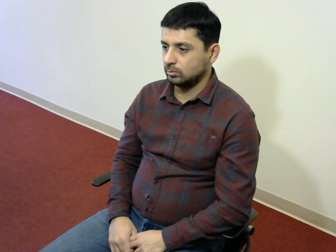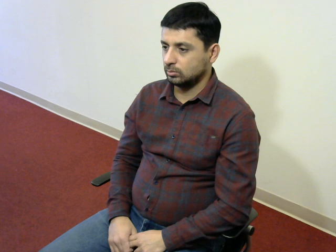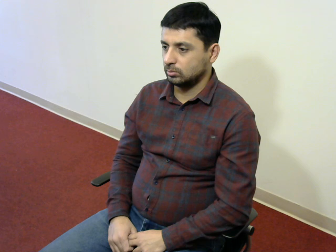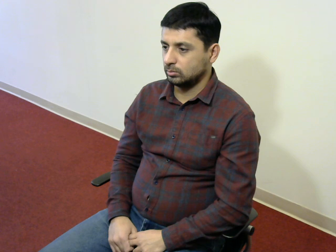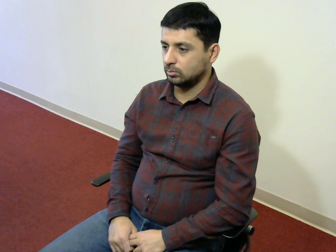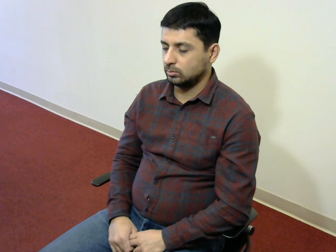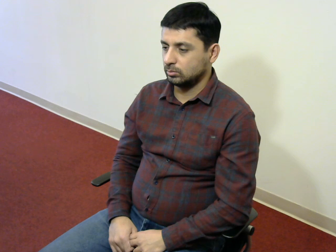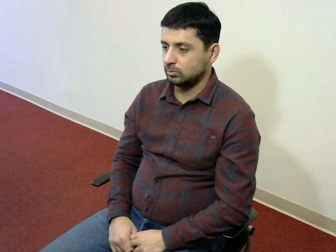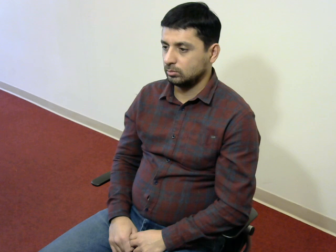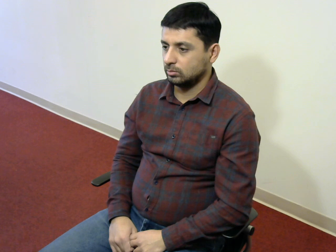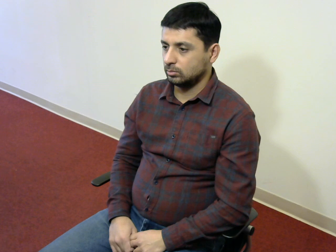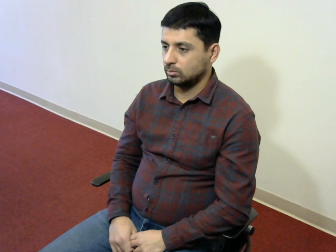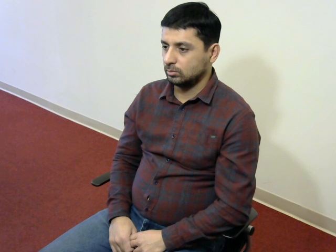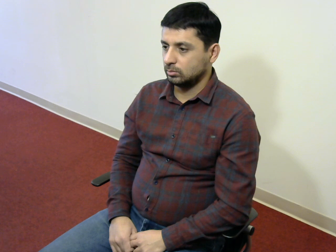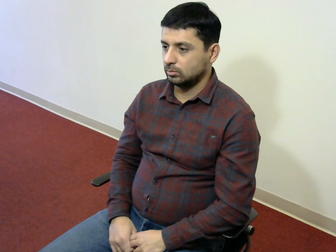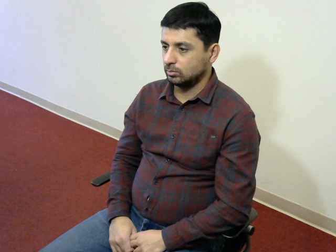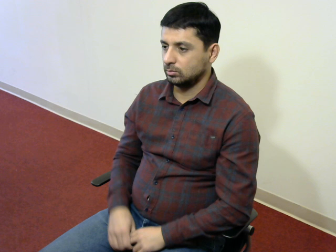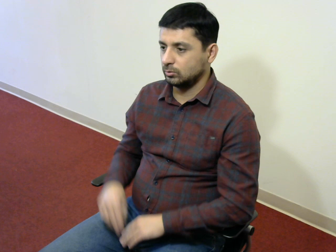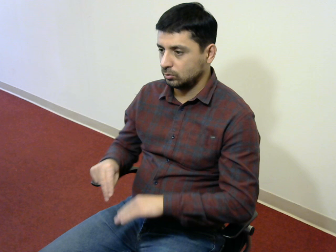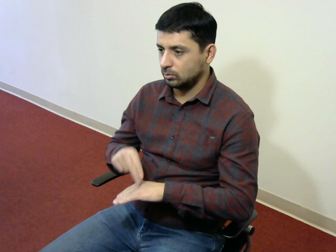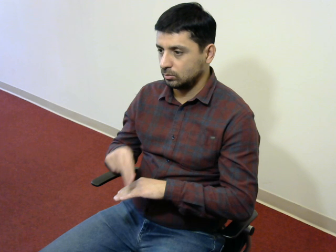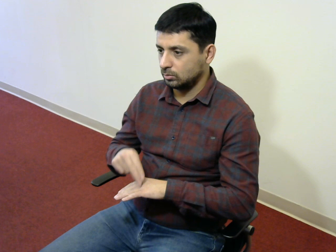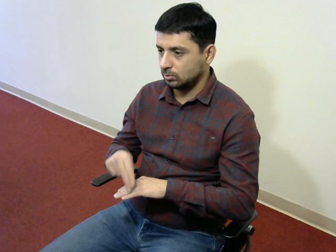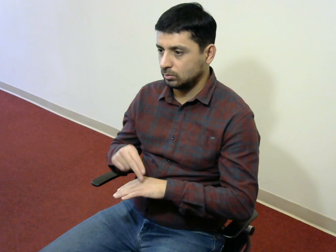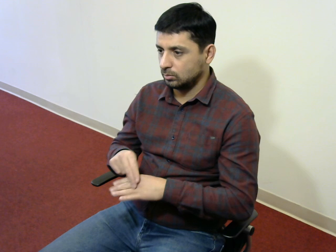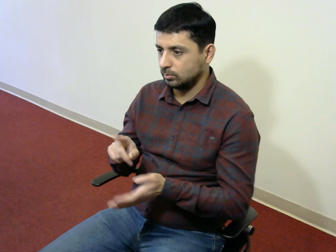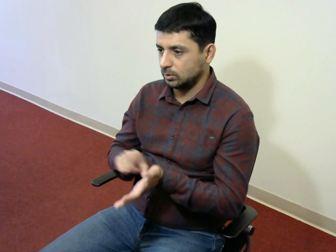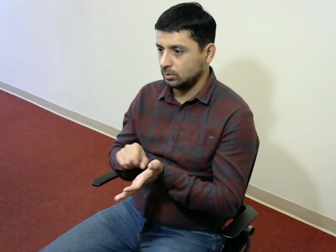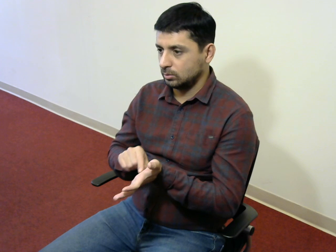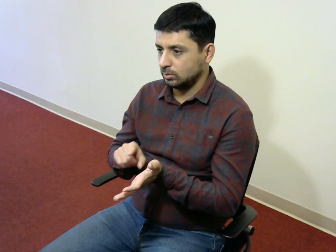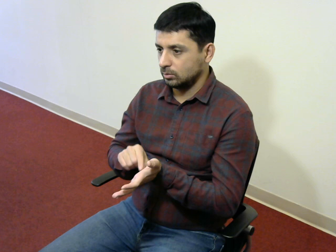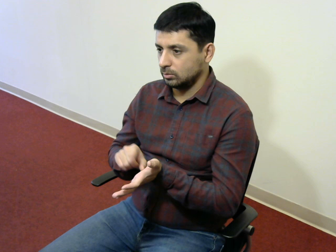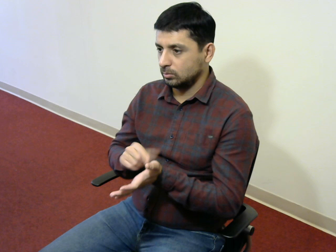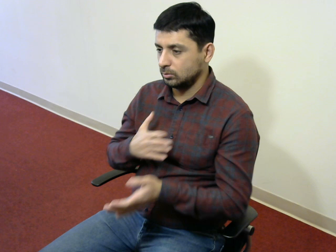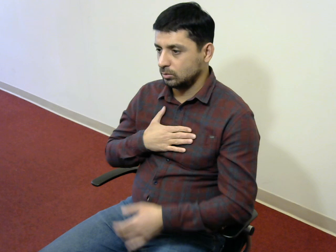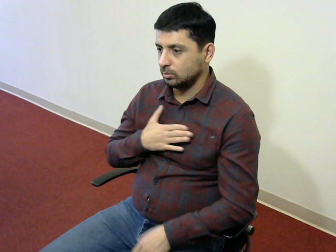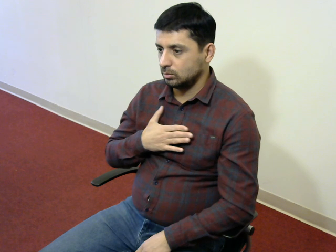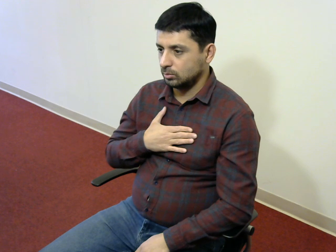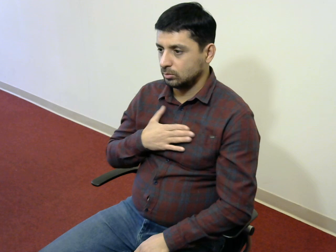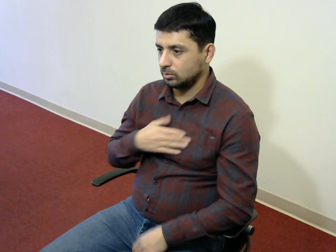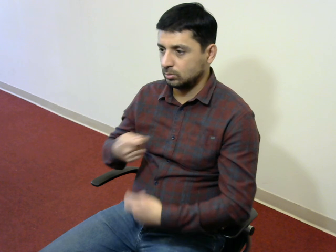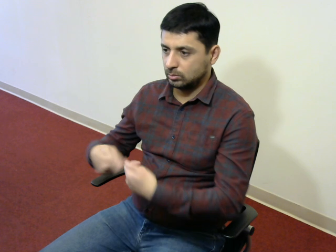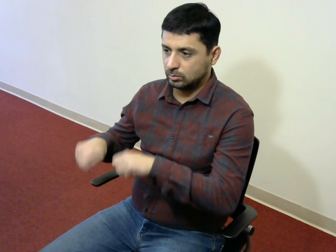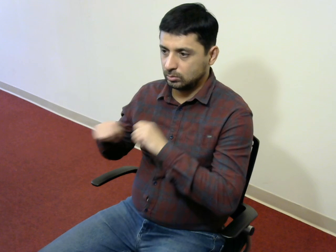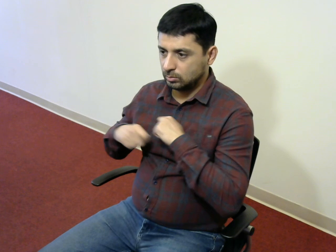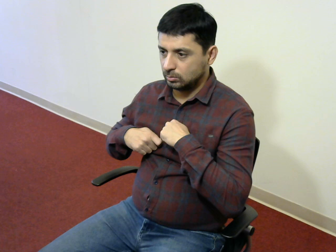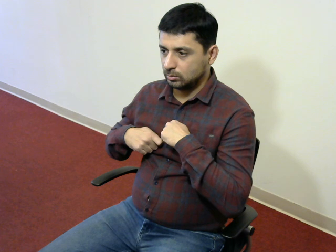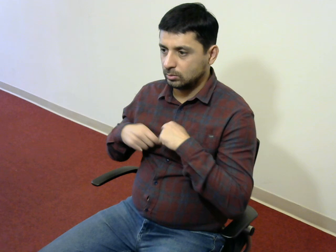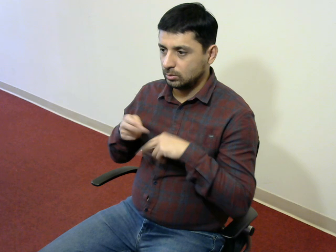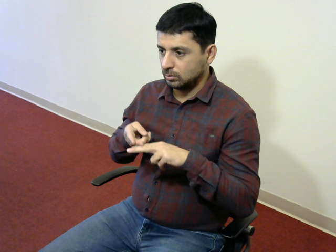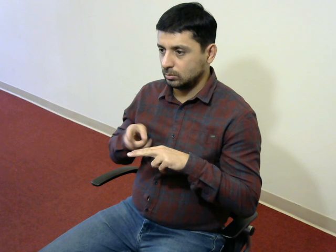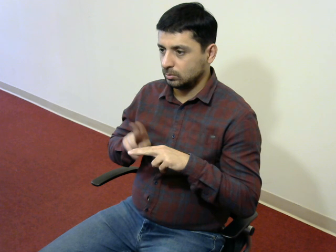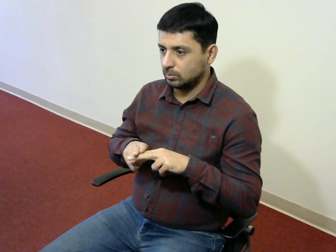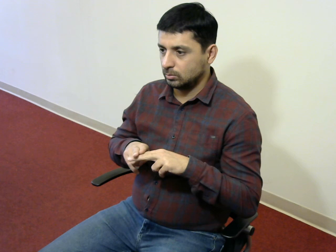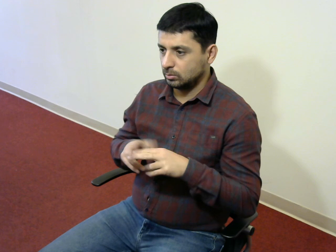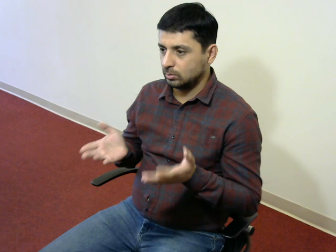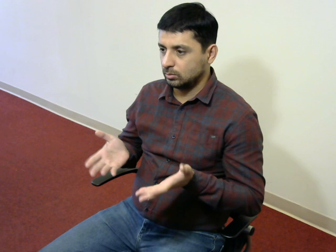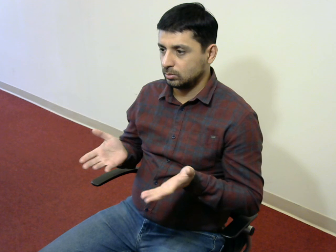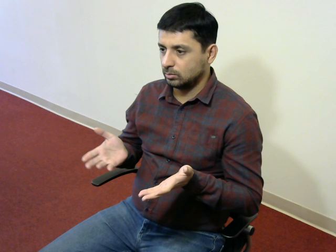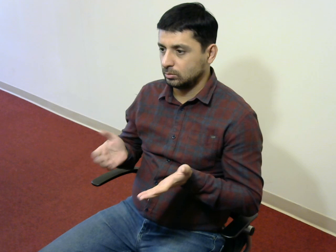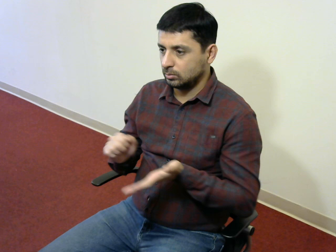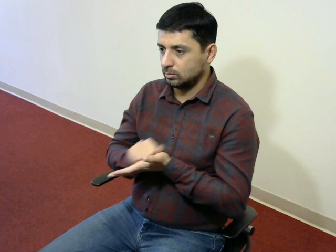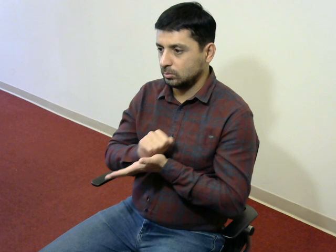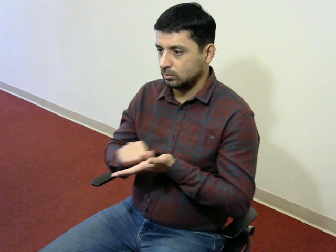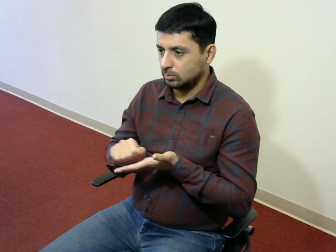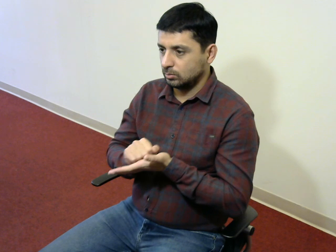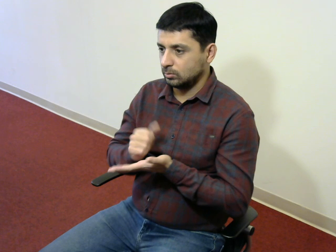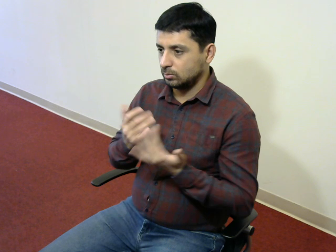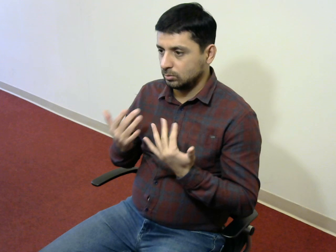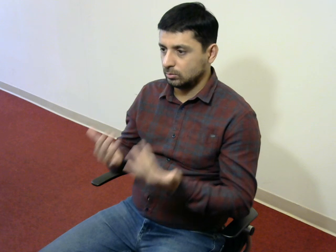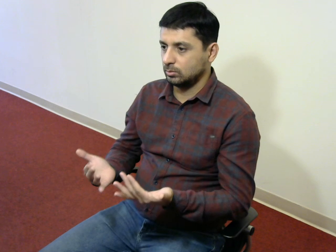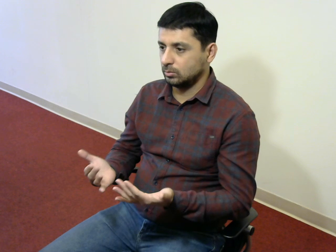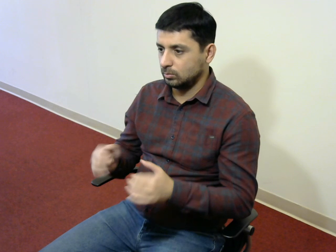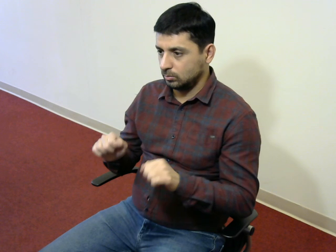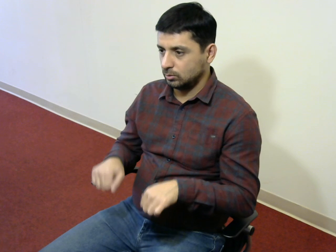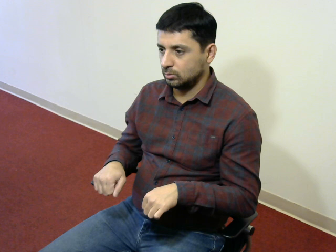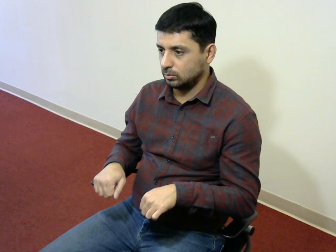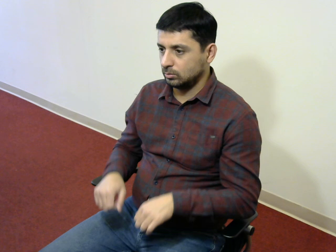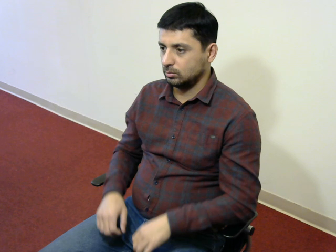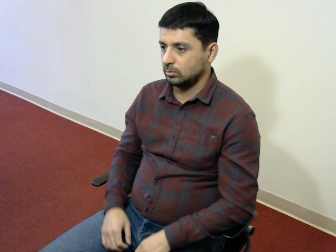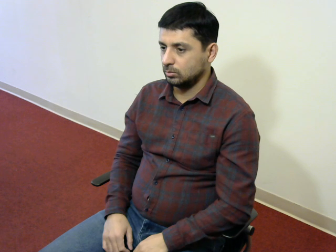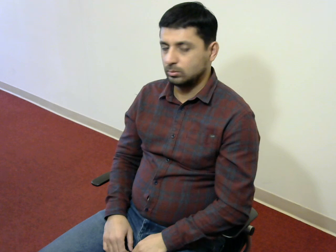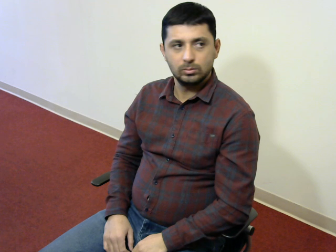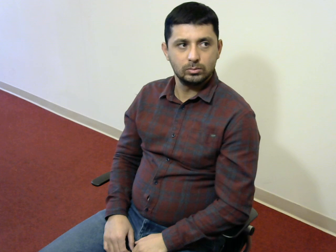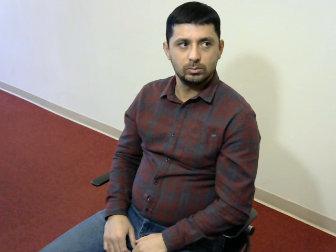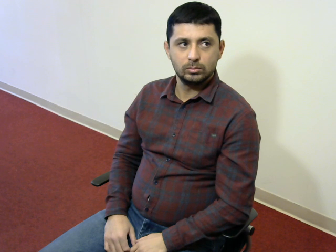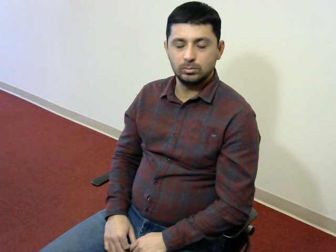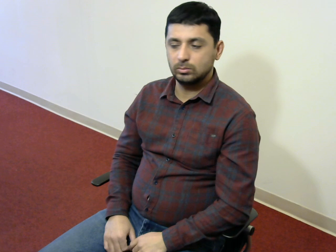Yoldaşımın pensiyasını mənə köçürmək üçün hansı sənədlər tələb olunur?